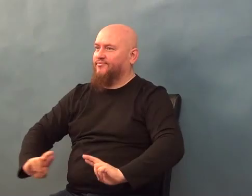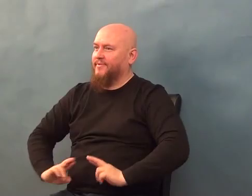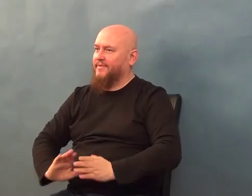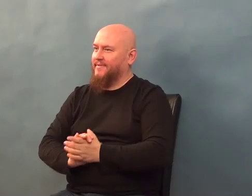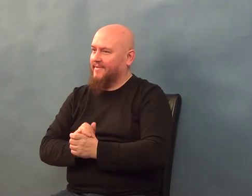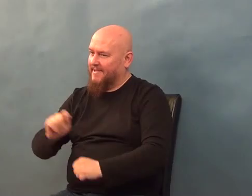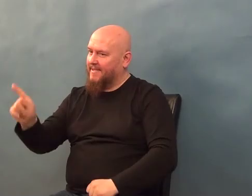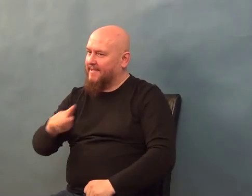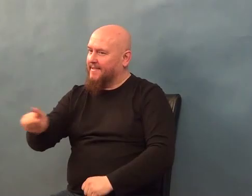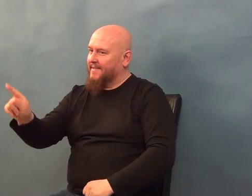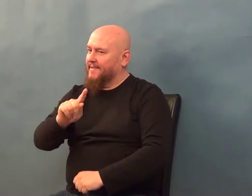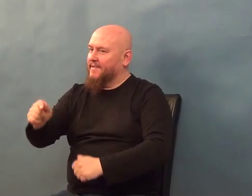Zaciera ręce i patrzy na huśtającego się ptaszka.